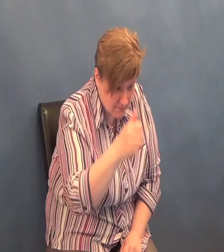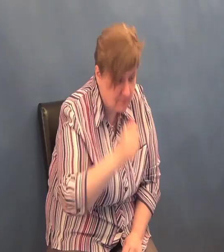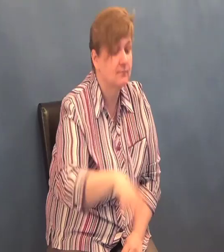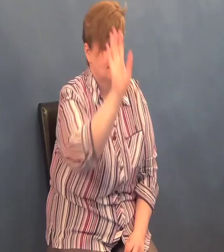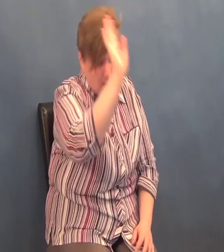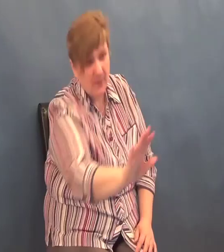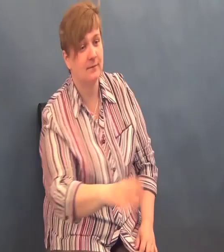Dobra.